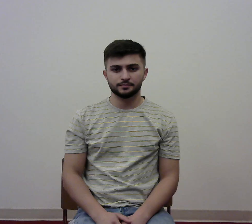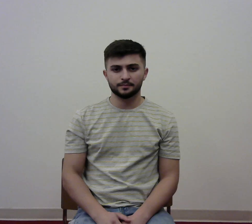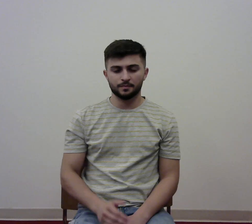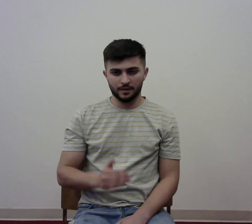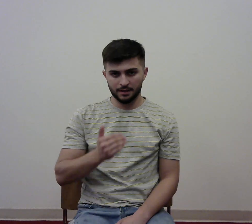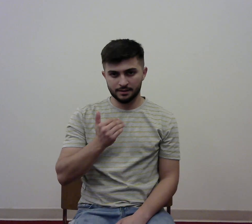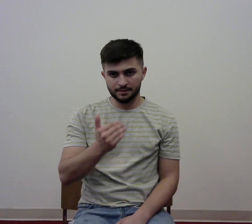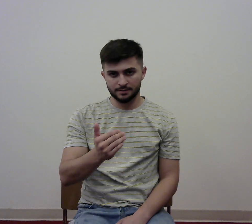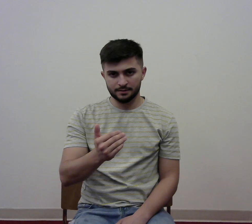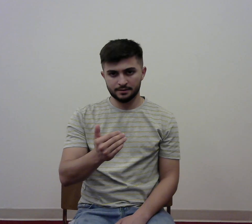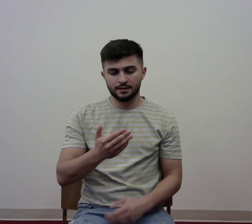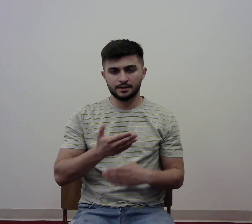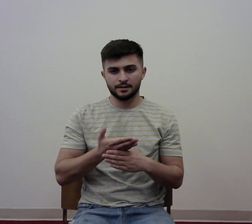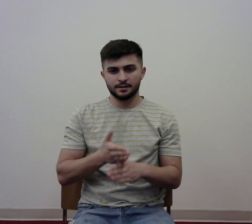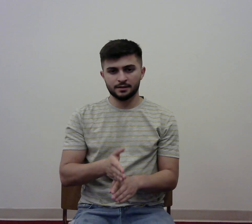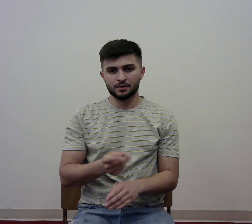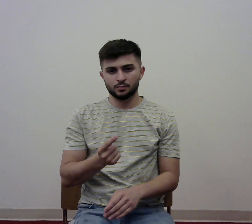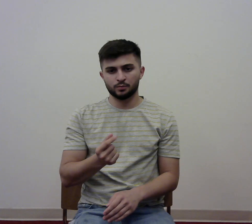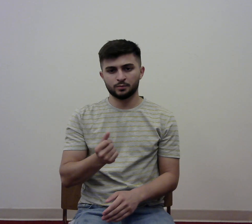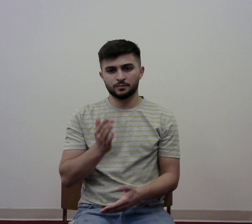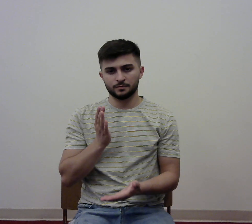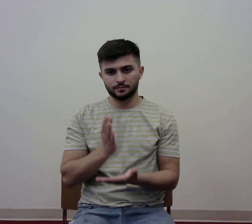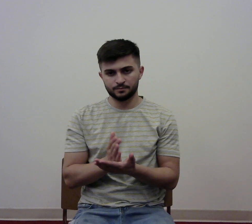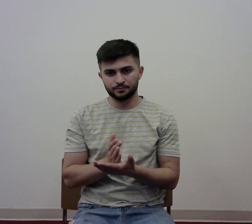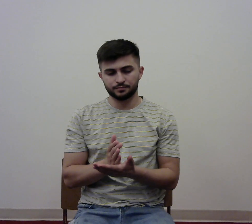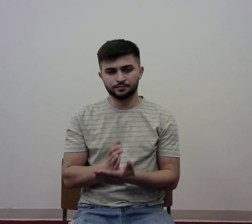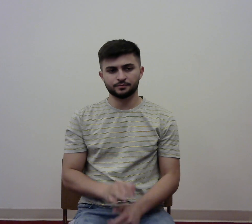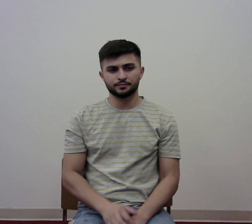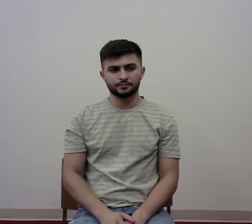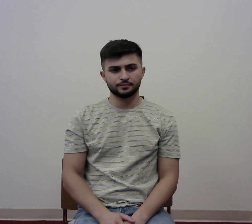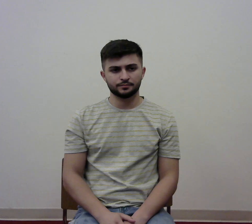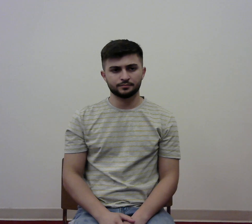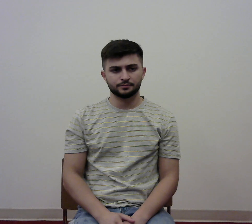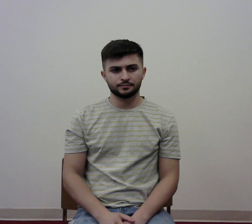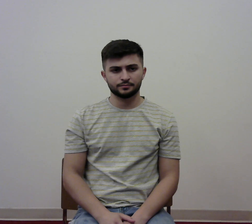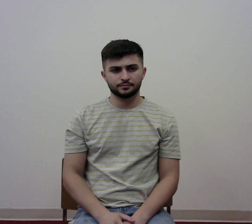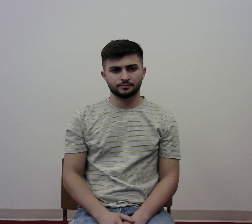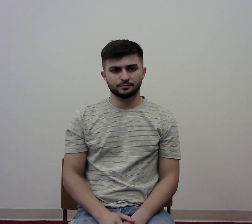Sizdə xırda pul varmı?